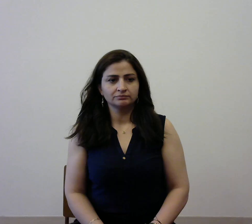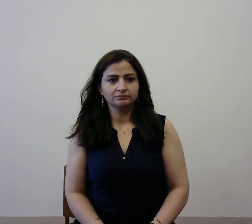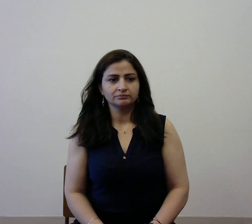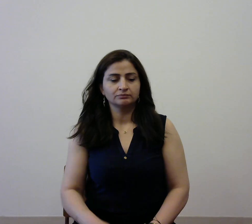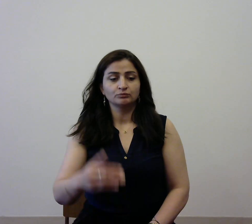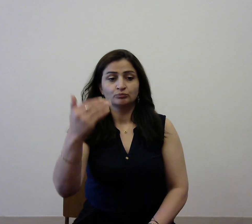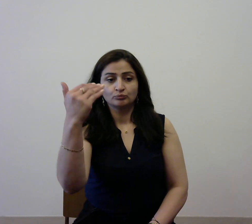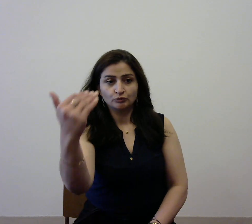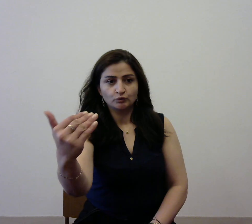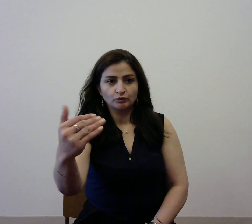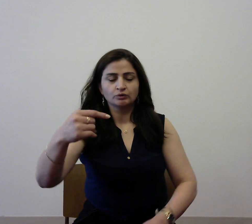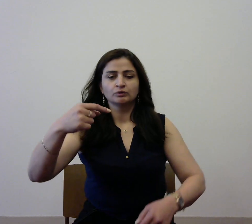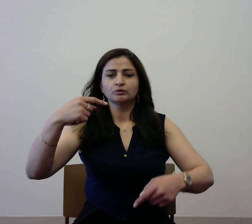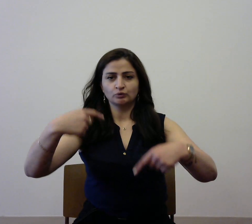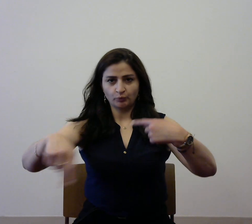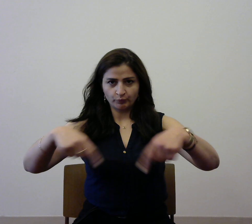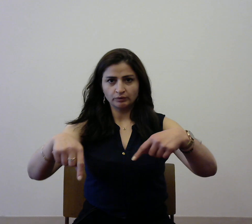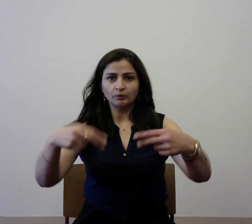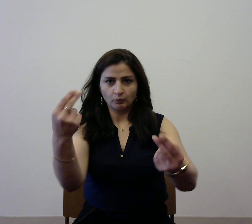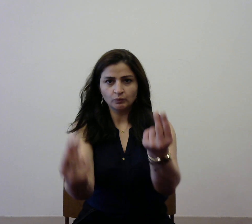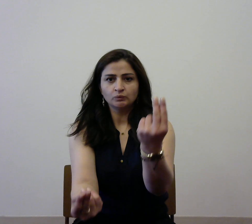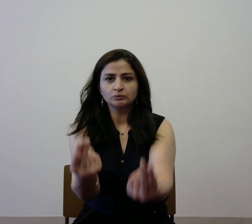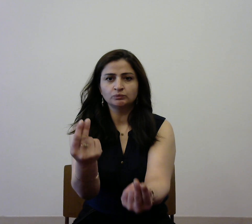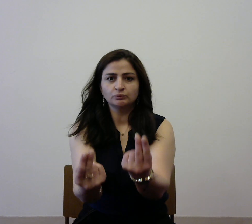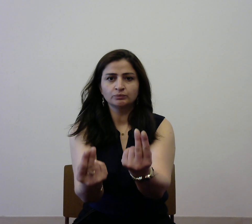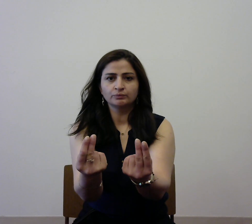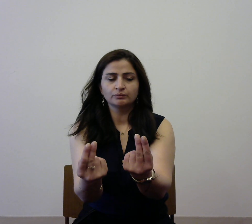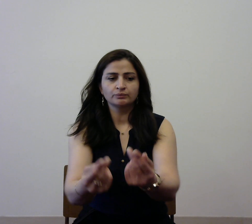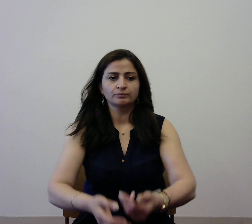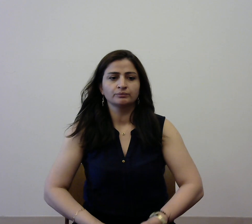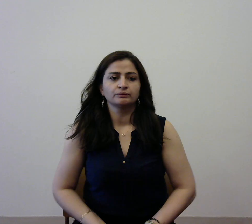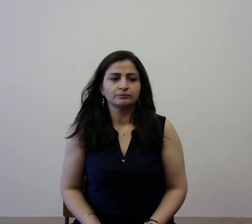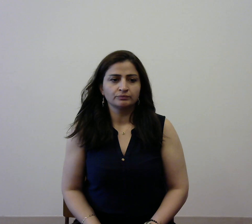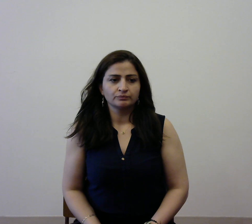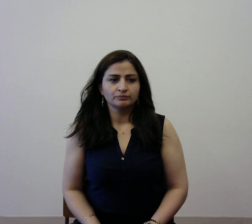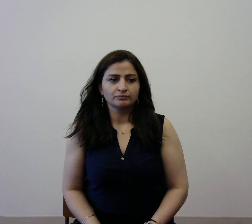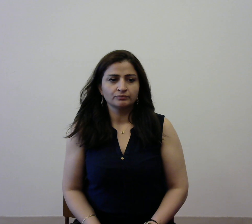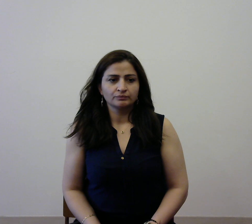Siz futbol oynayırsınız?